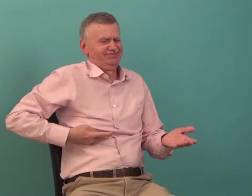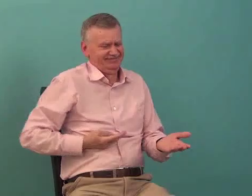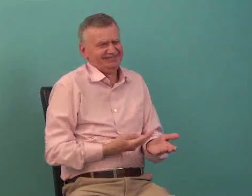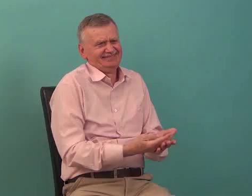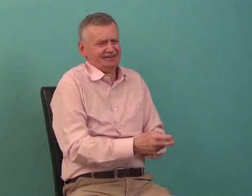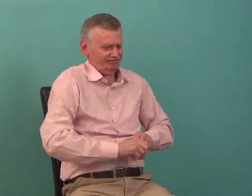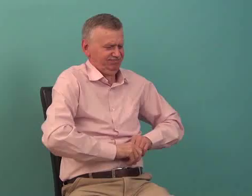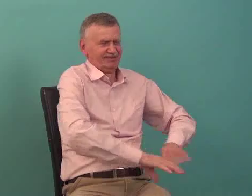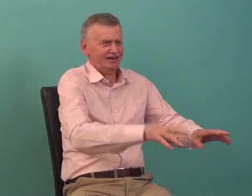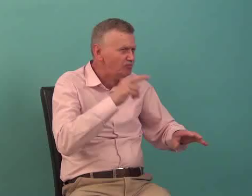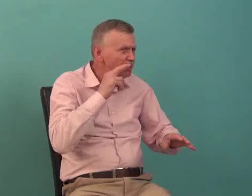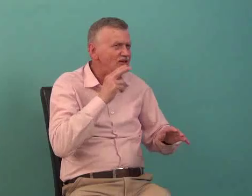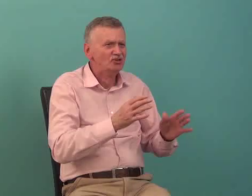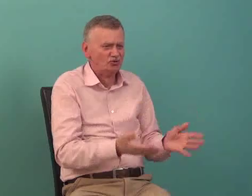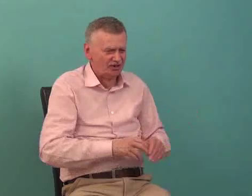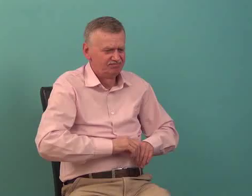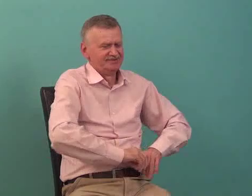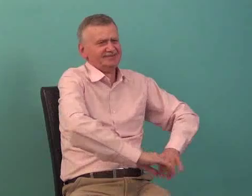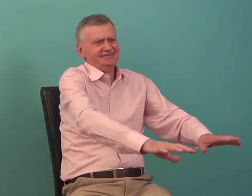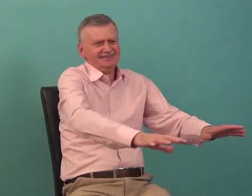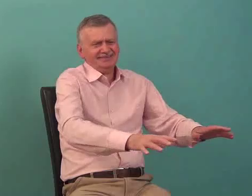Gruszki z kosza się rozsypują.